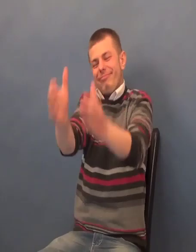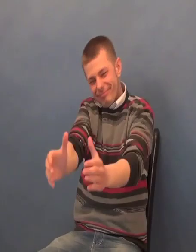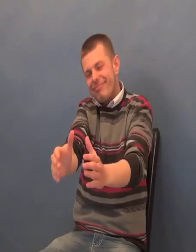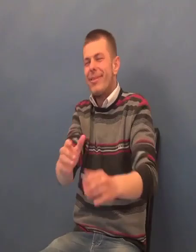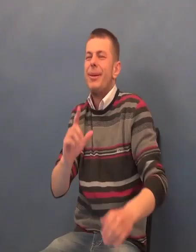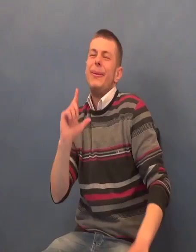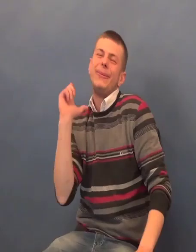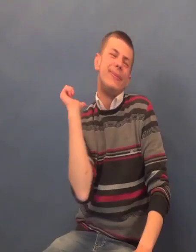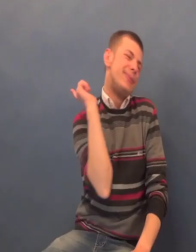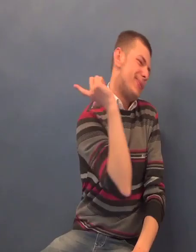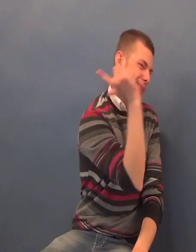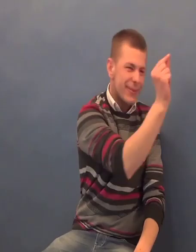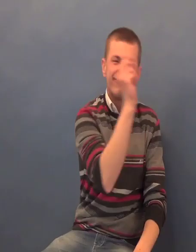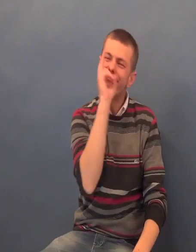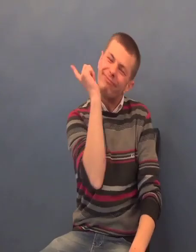Wychodzi, mama wychodzi.